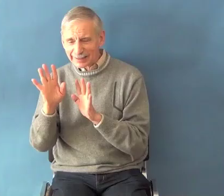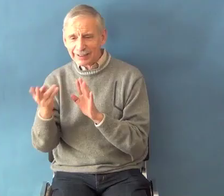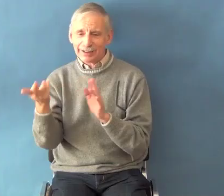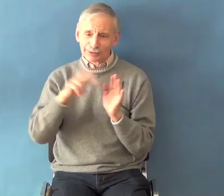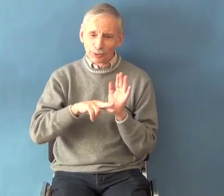Nie.